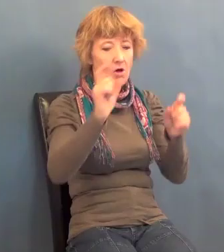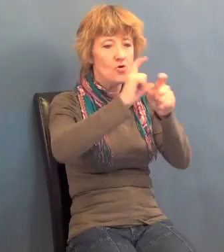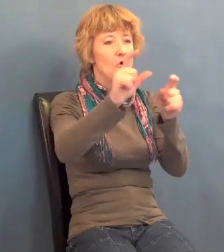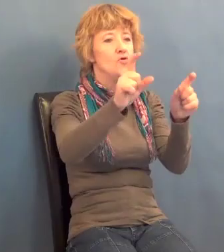Tak.